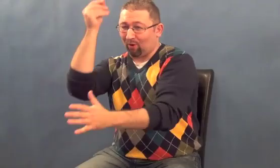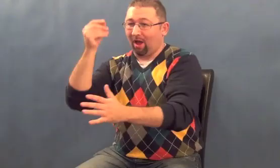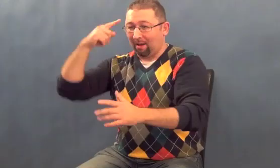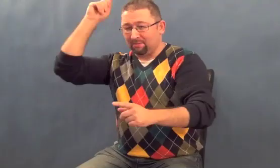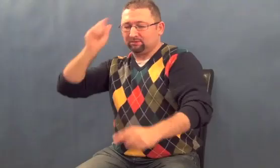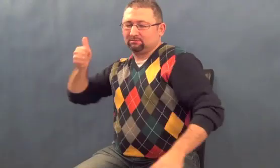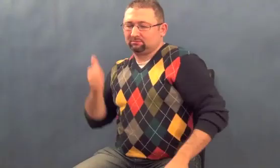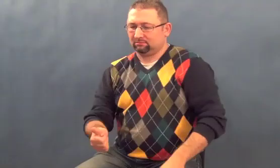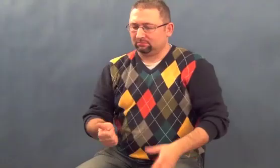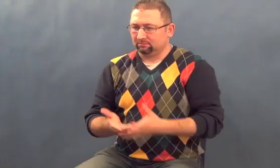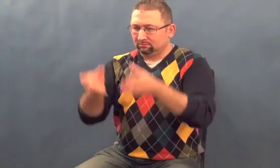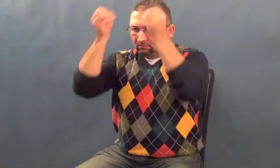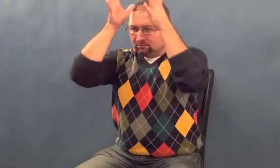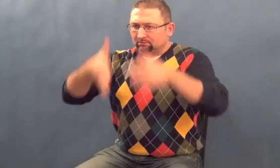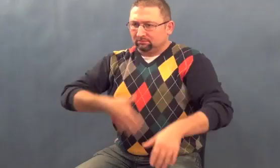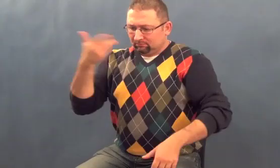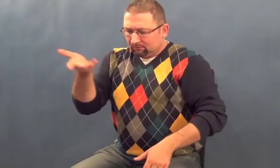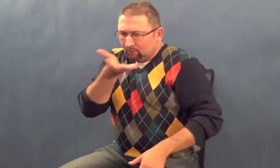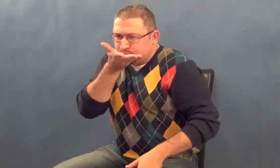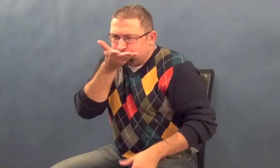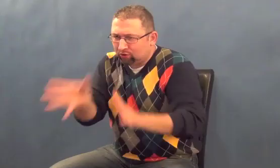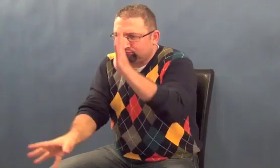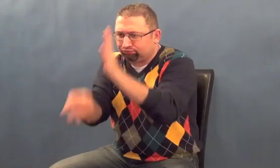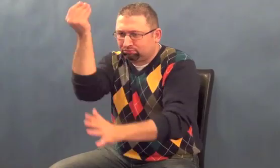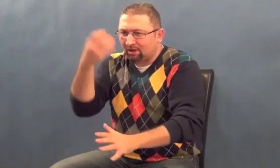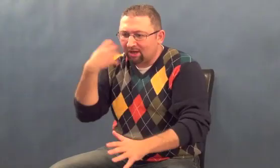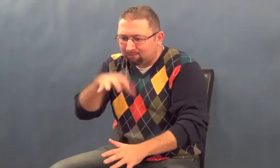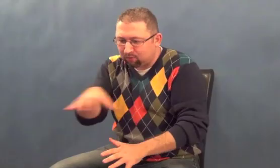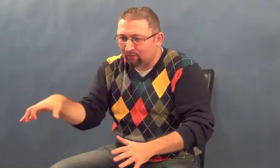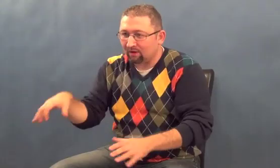Myszka Miki wróciła i zszokowana stoi, zdziwiła się, że nie ma żadnych jabłek.